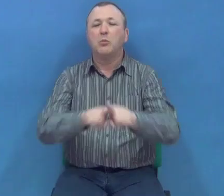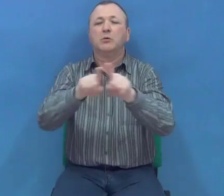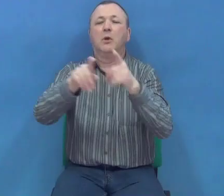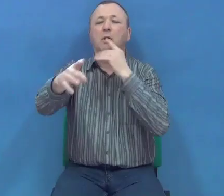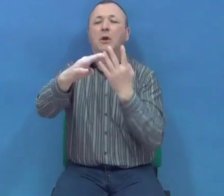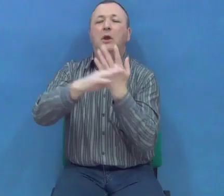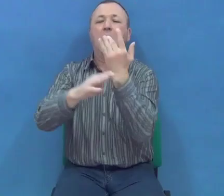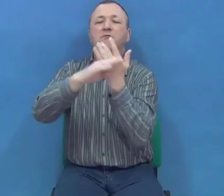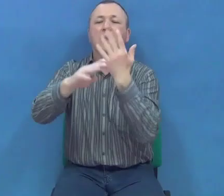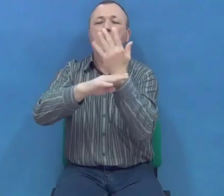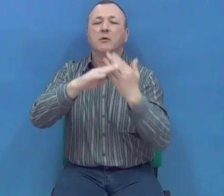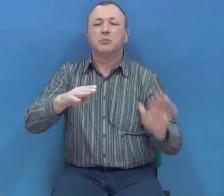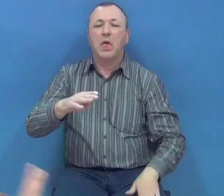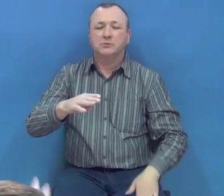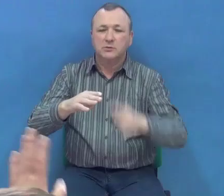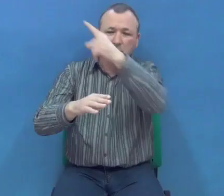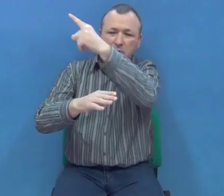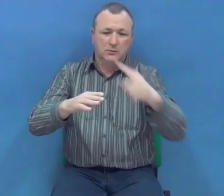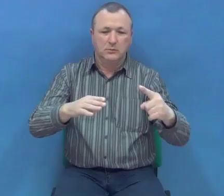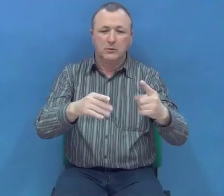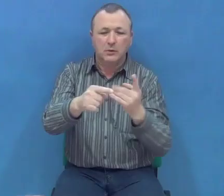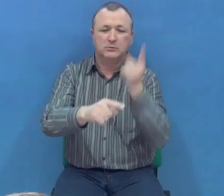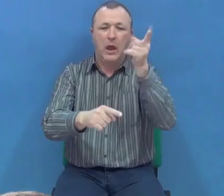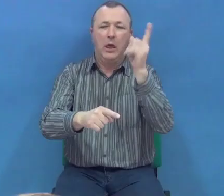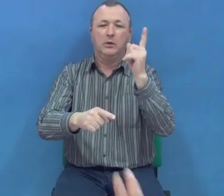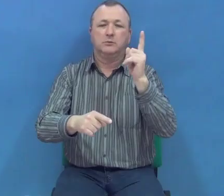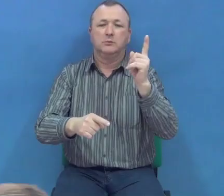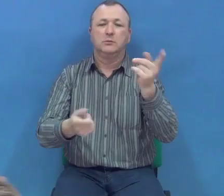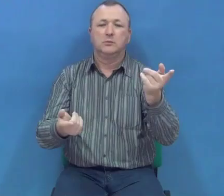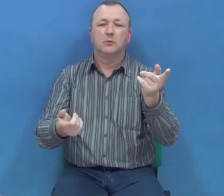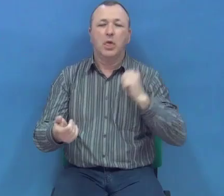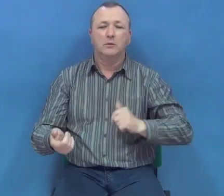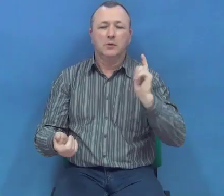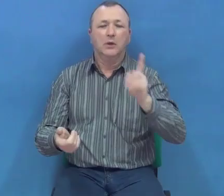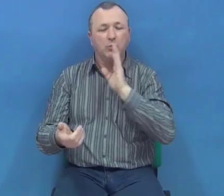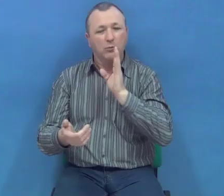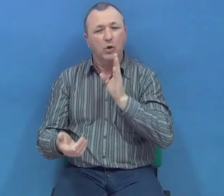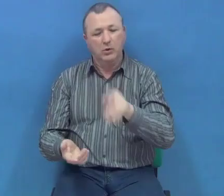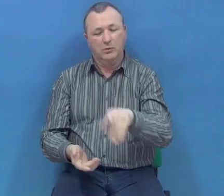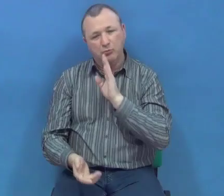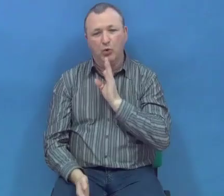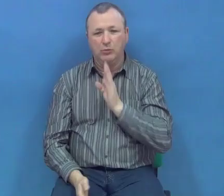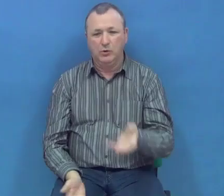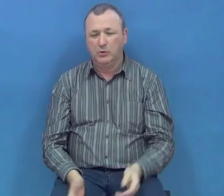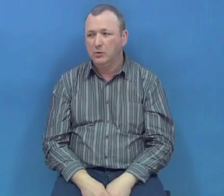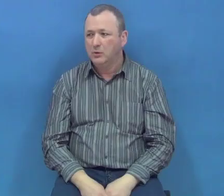Tak samo jak jest znak na trawie, zakazujący psom wchodzenia na trawę, ponieważ załatwiają tam swoje sprawy, to jest podobne.